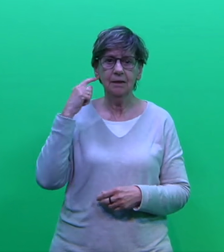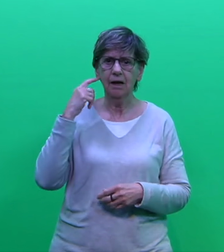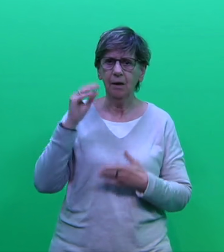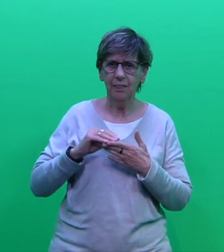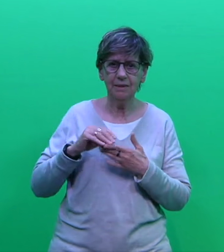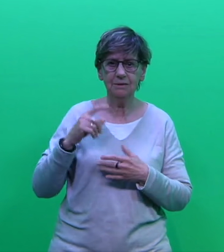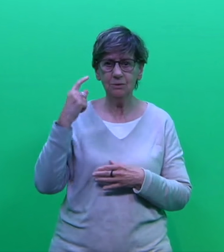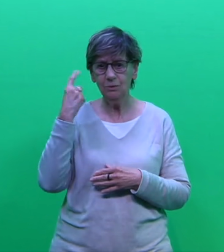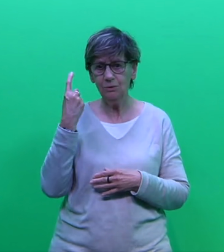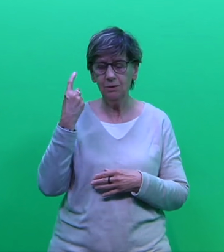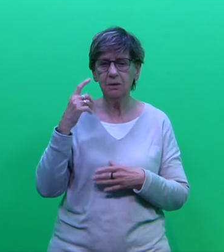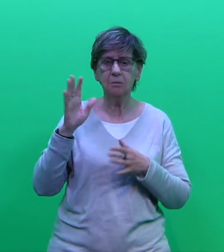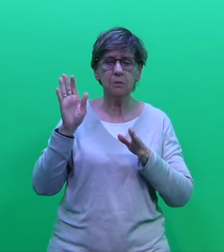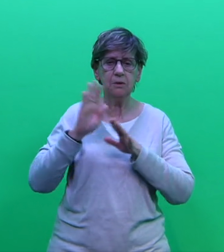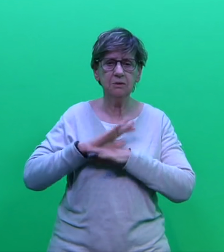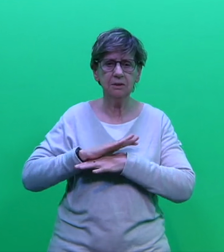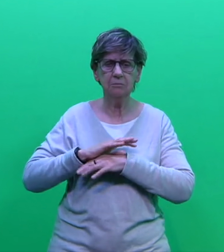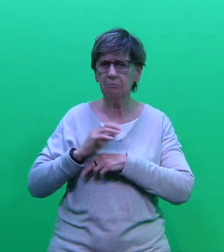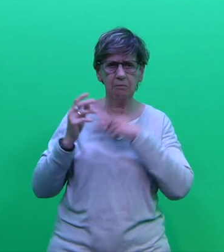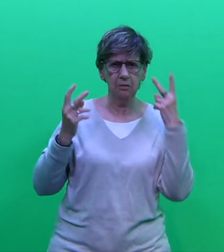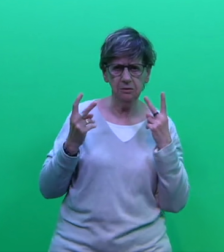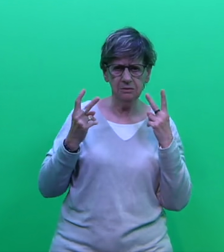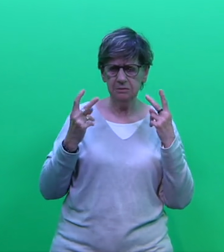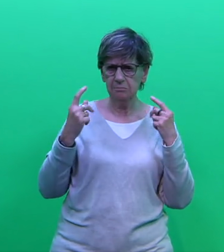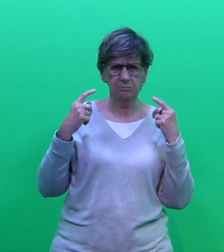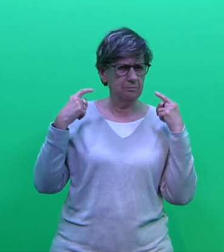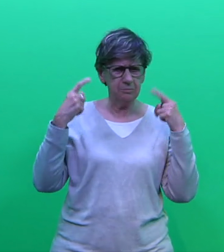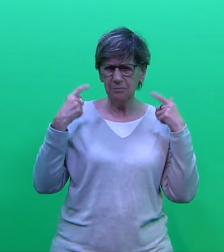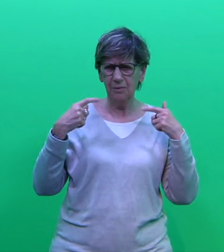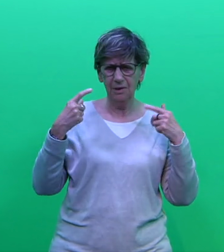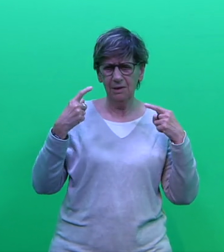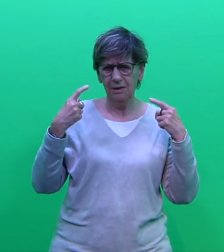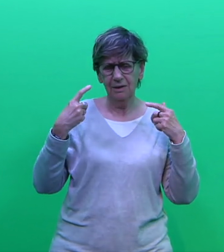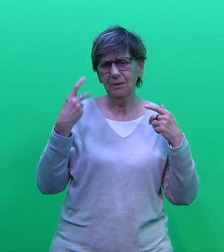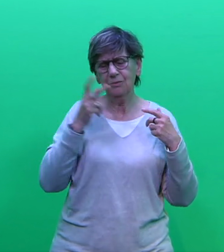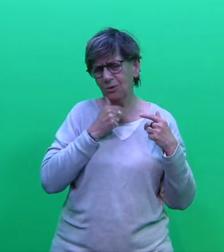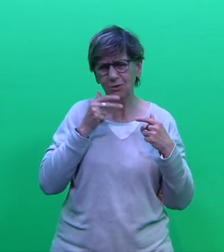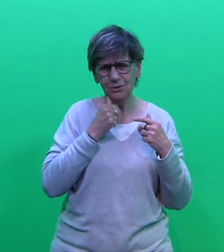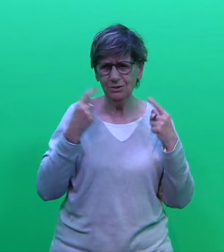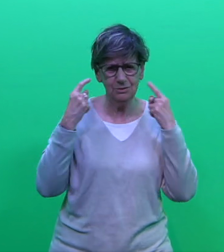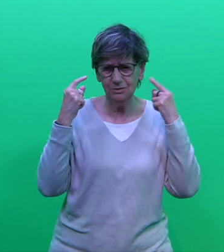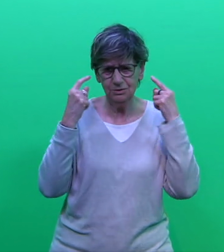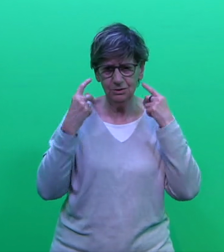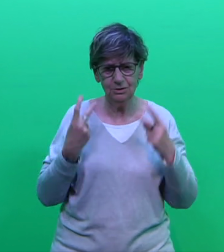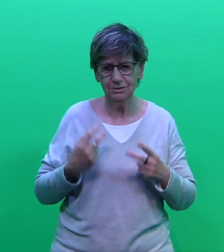De vegades em fa mal una orella, però per la nit em fan mal totes dues orelles, sento sorolls i em fan mal totes dues orelles.